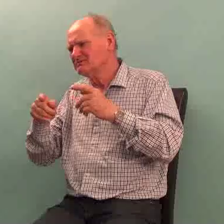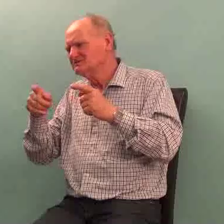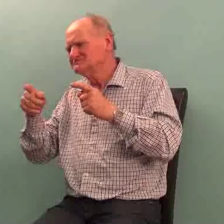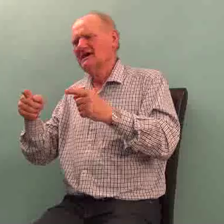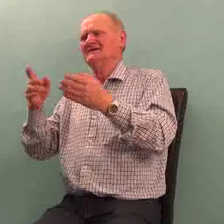Jedne drzwi są zamknięte.